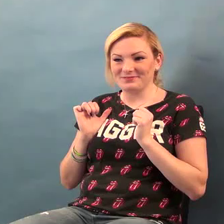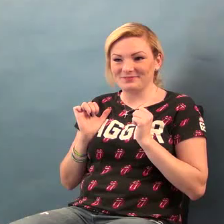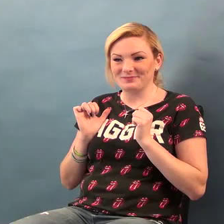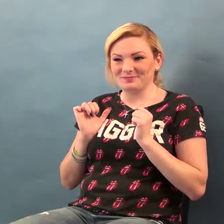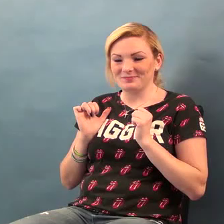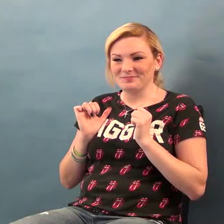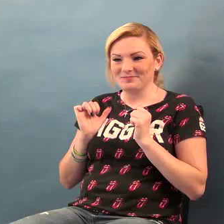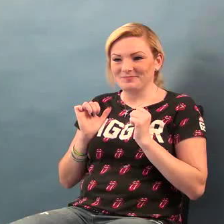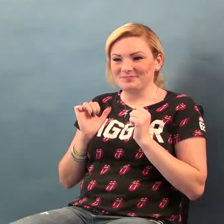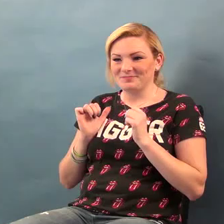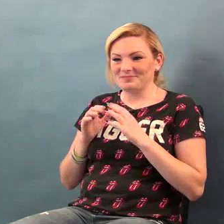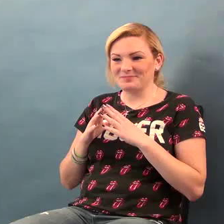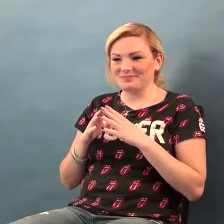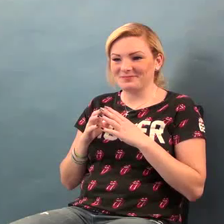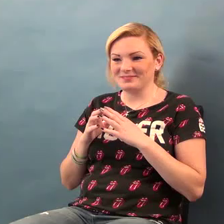Ja cały czas jestem w pracy.